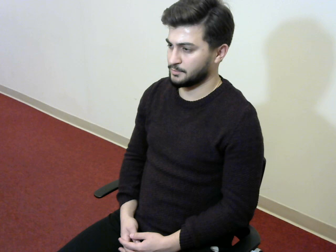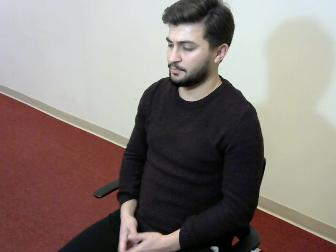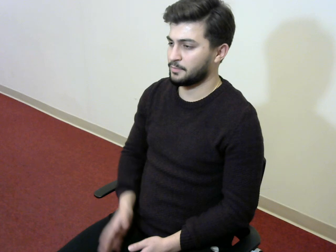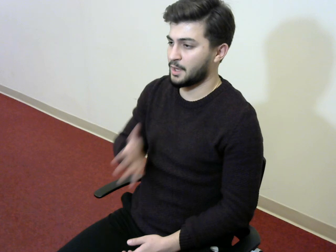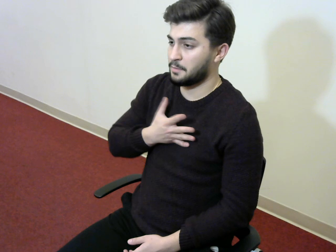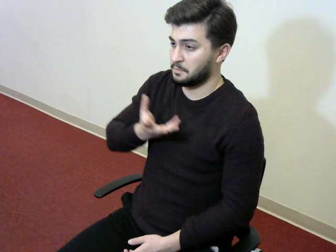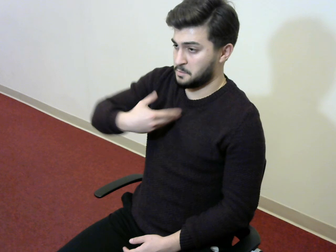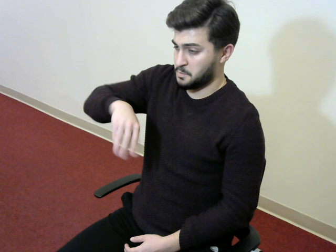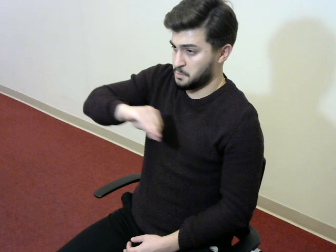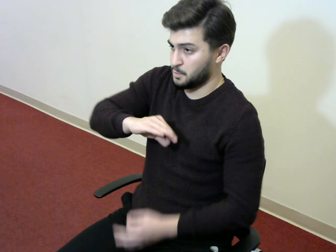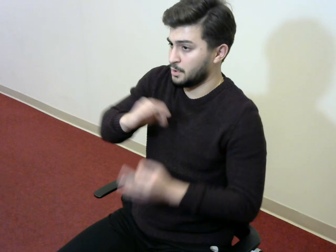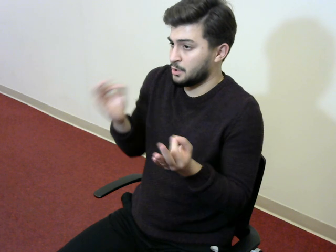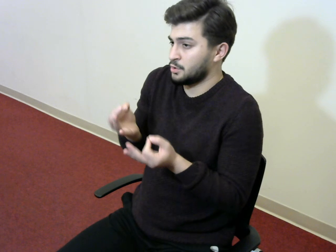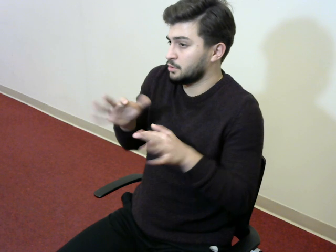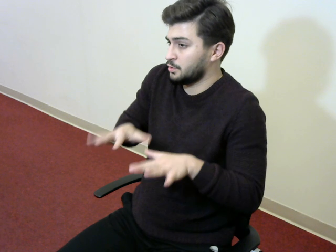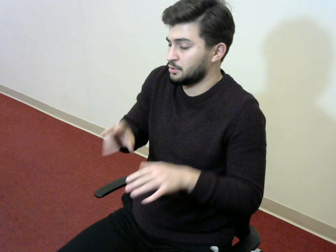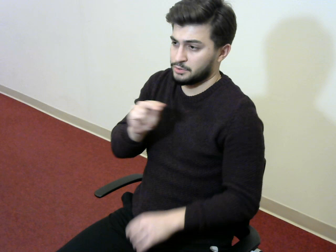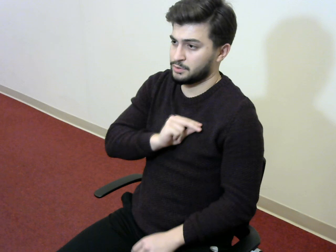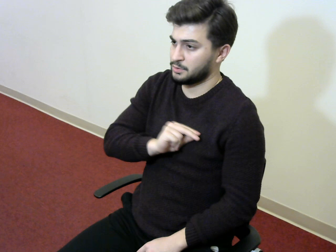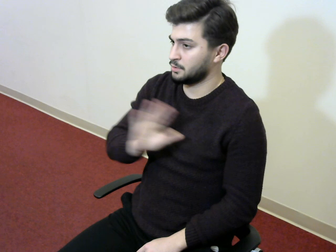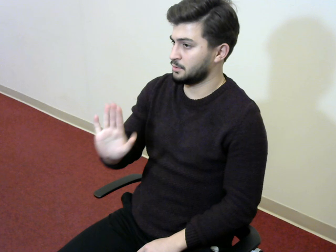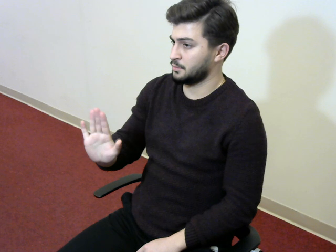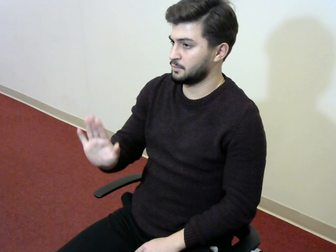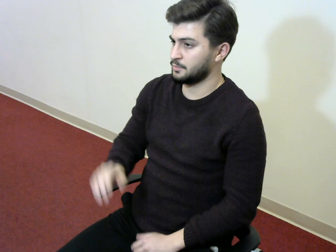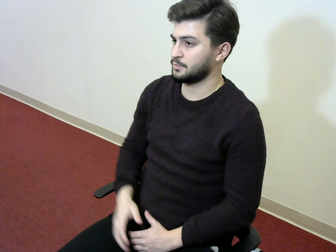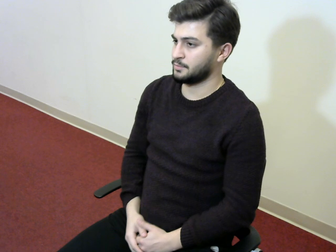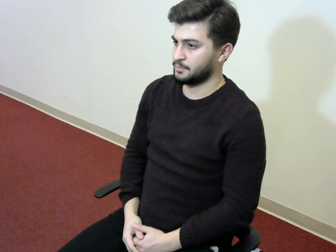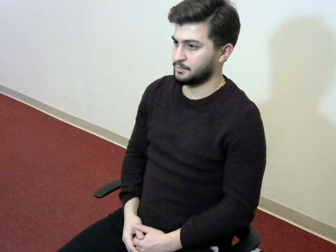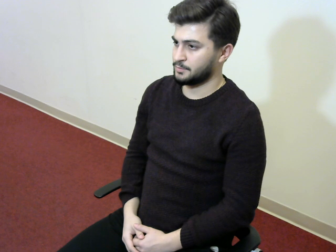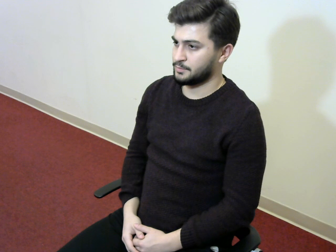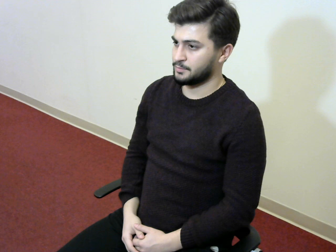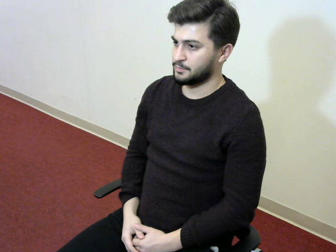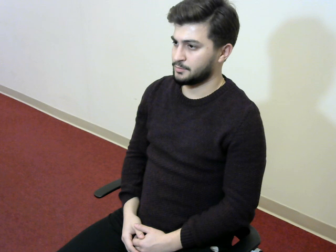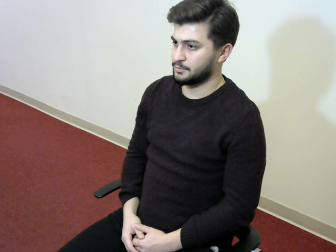Biz heç yerdə işləmirik